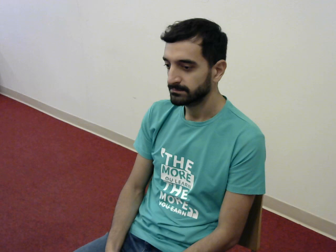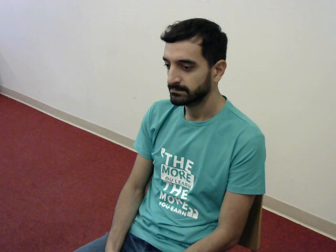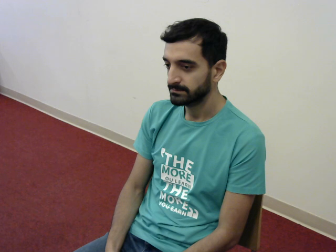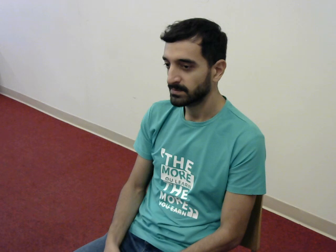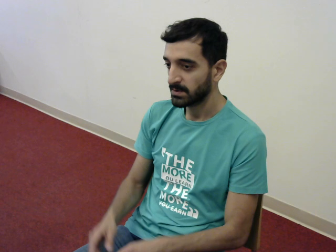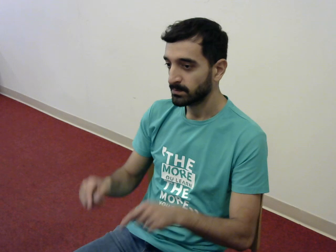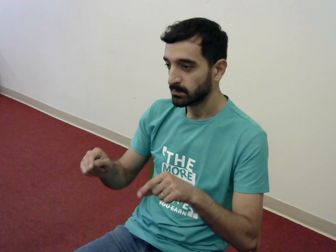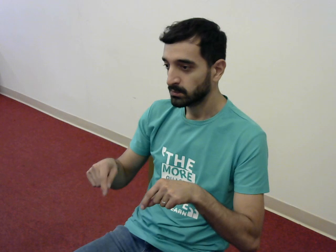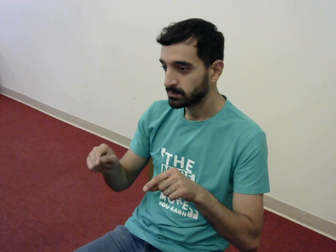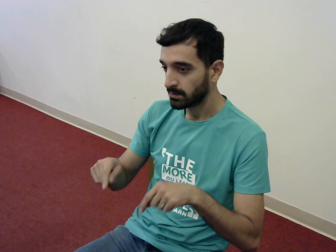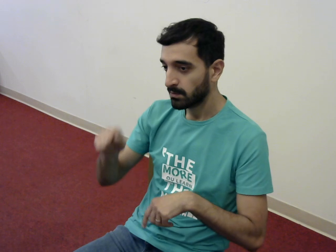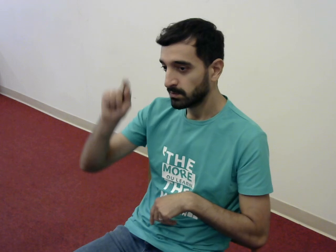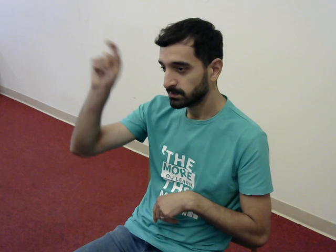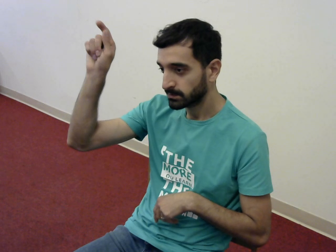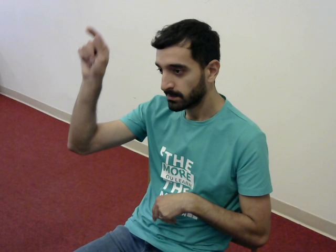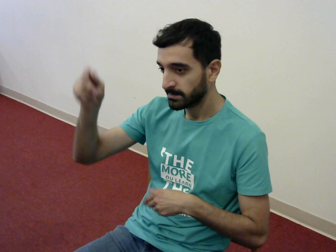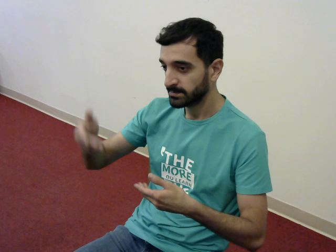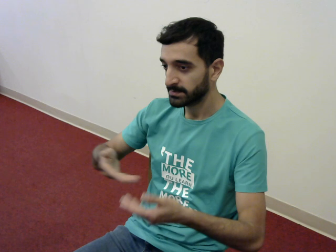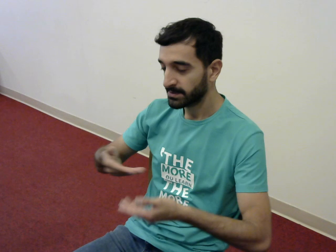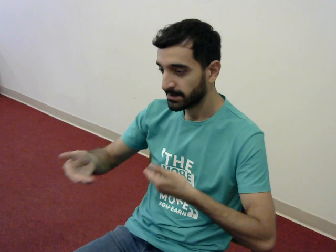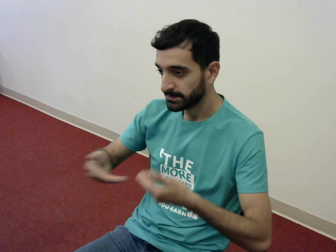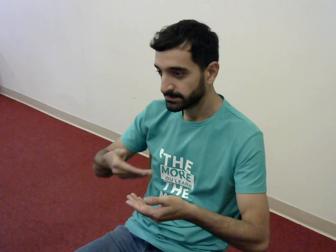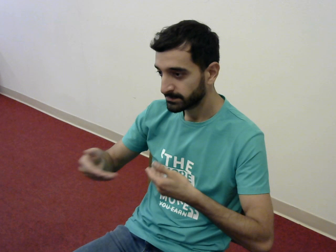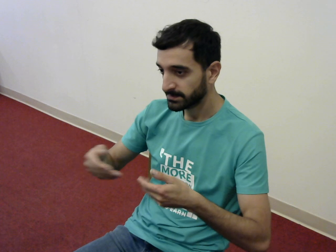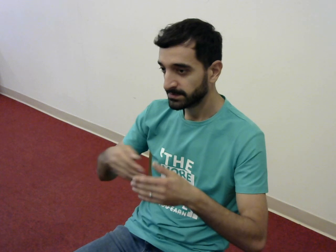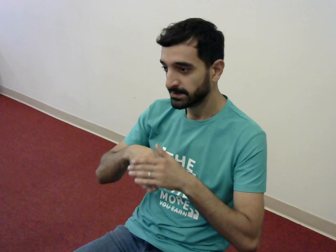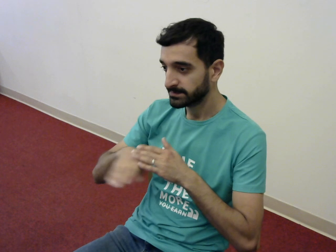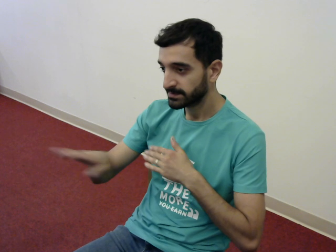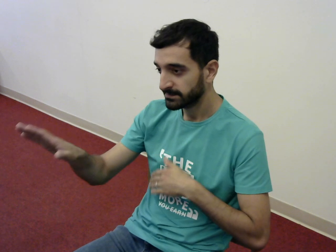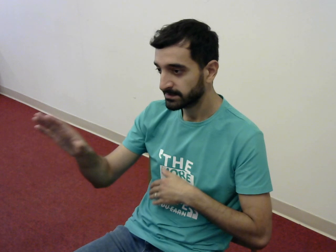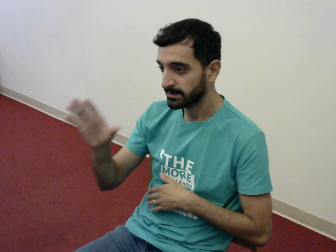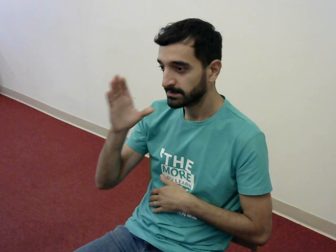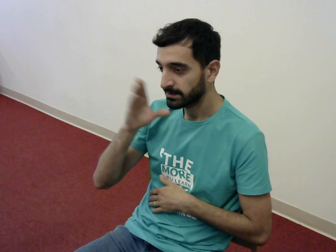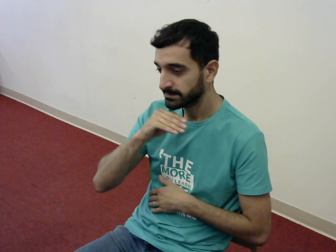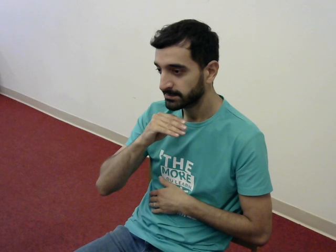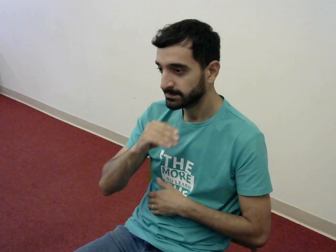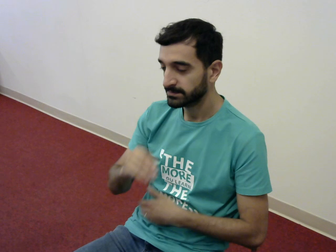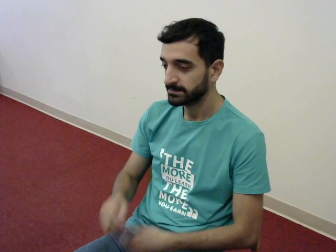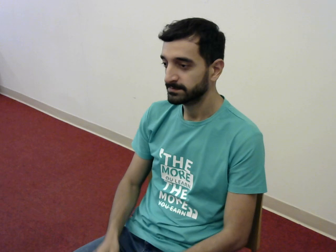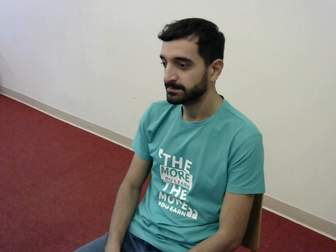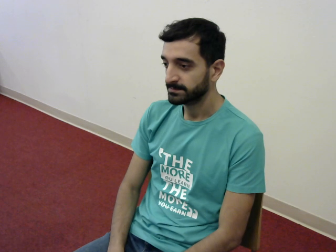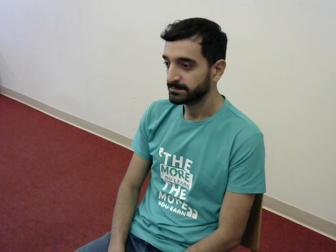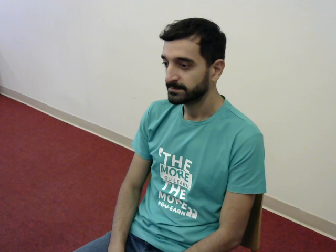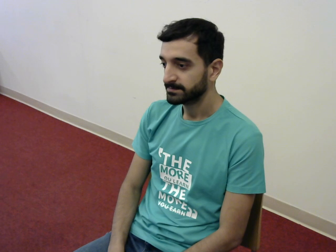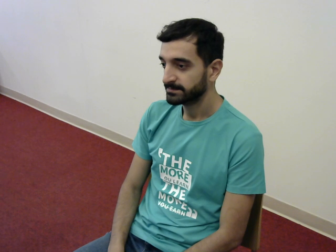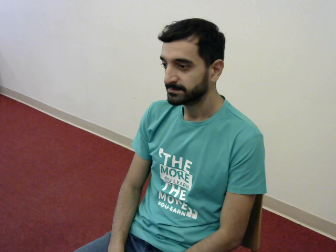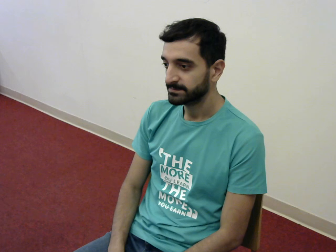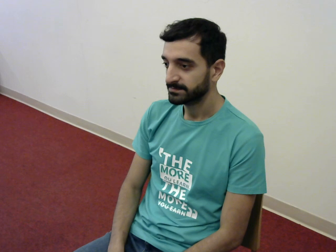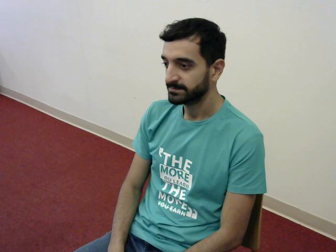Burdan ora piyada gedə bilərəmmi?